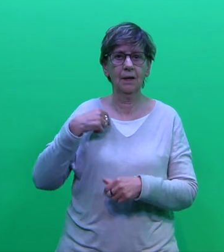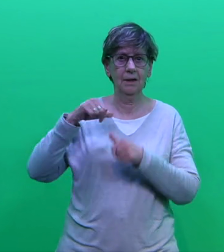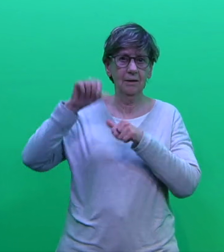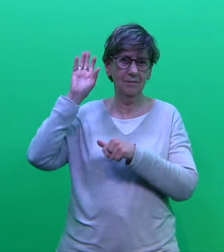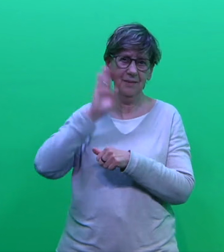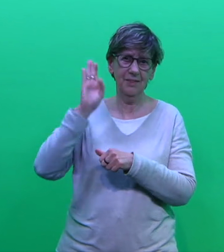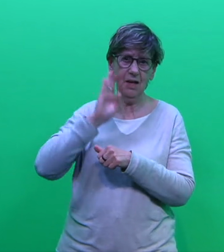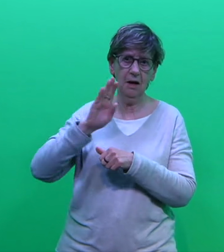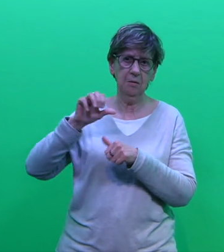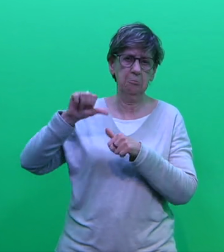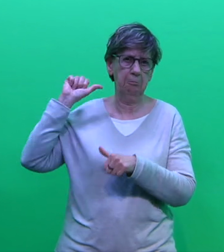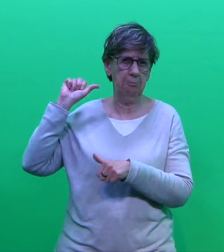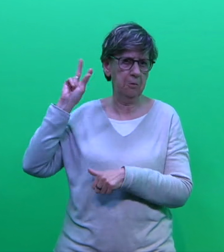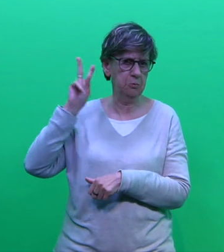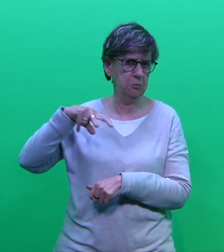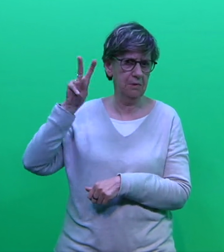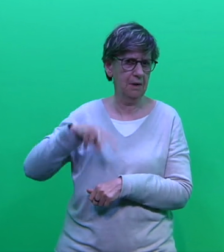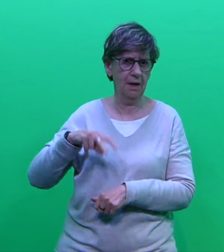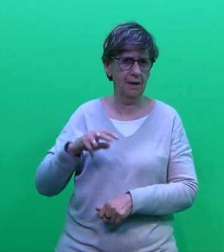Anteriorment no he tingut mai infecció.